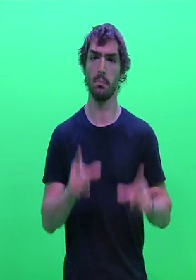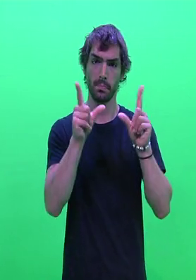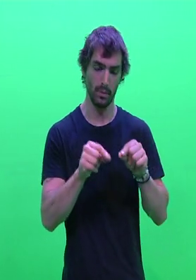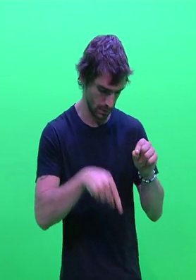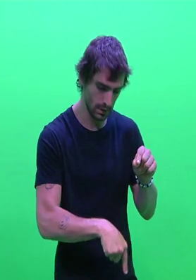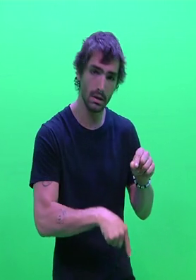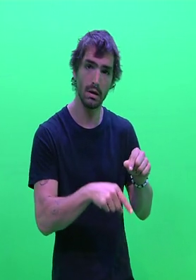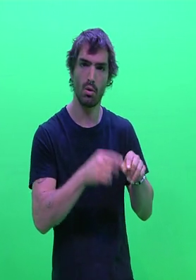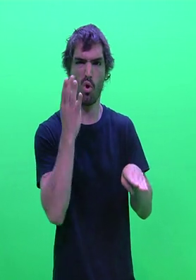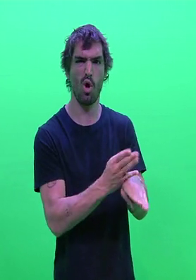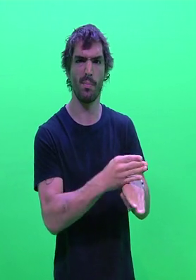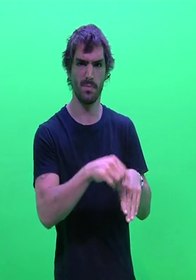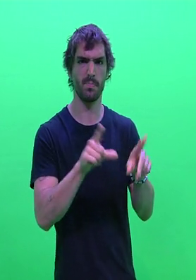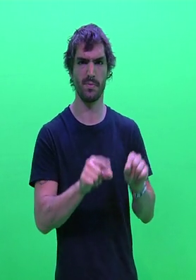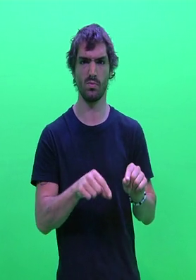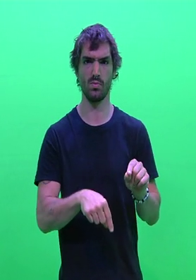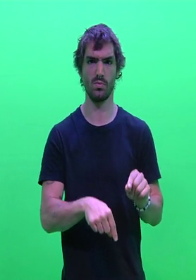Em vaig donar un cop al peu esquerre.